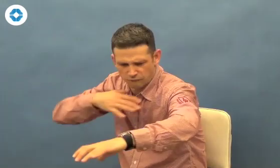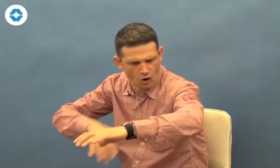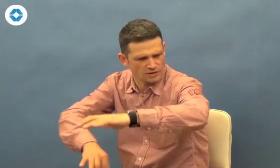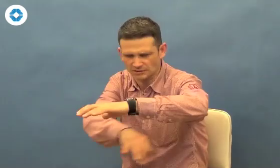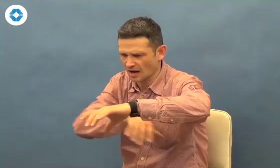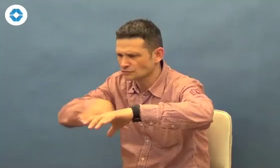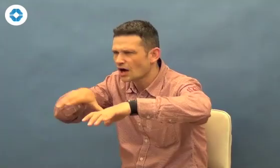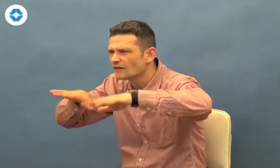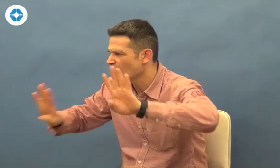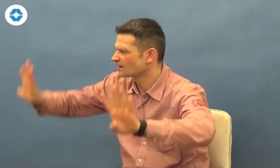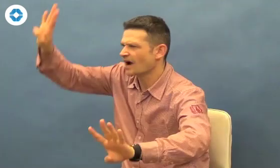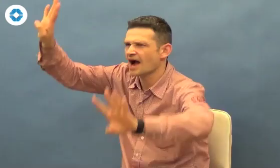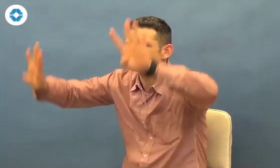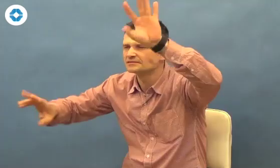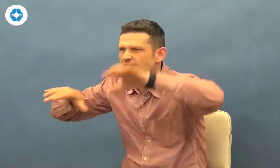Dookoła niego staw i długie trawy.